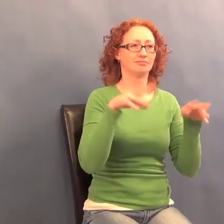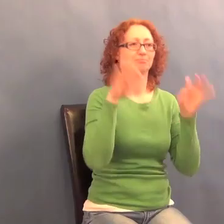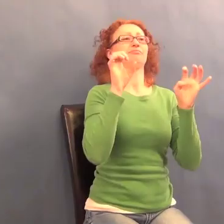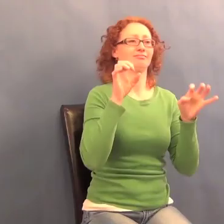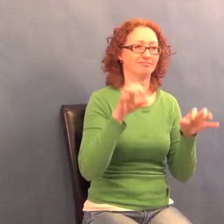Głowa policjanta odchyla się do tyłu.